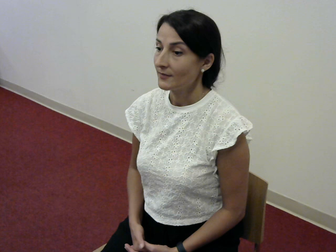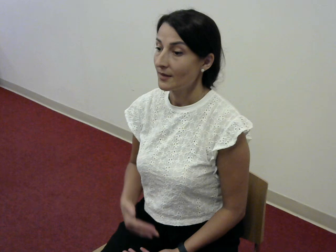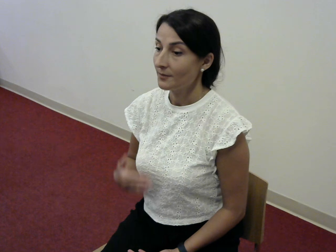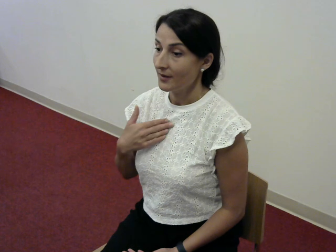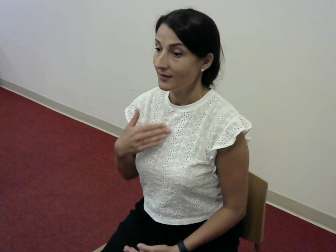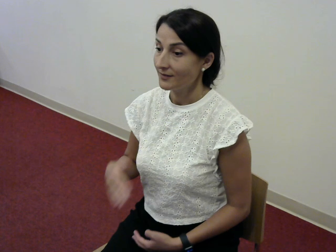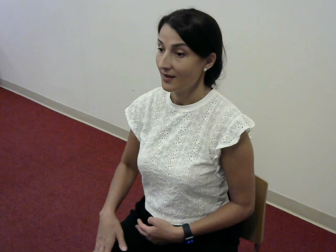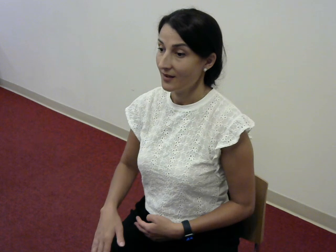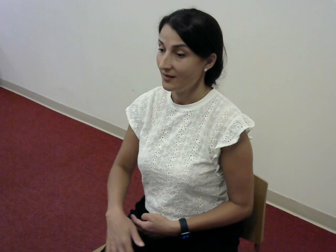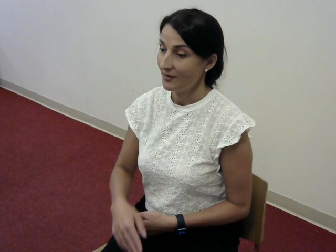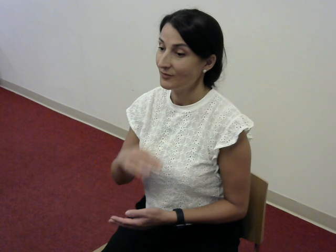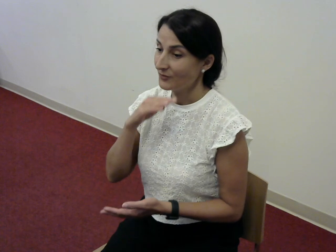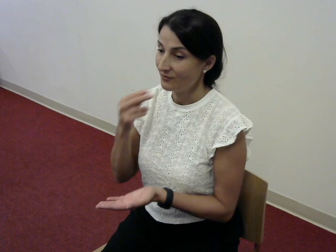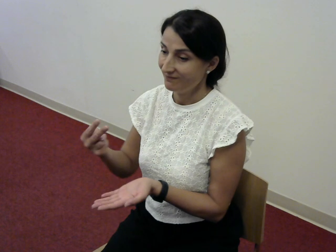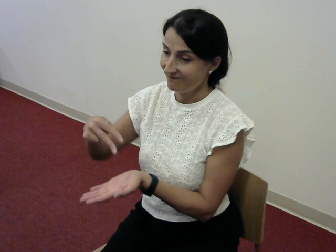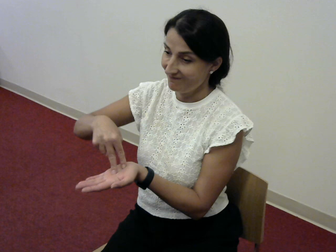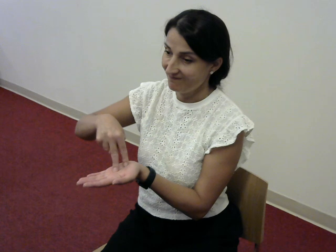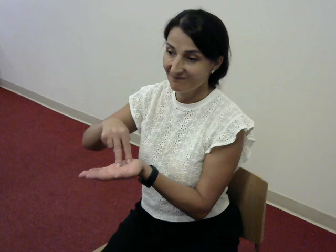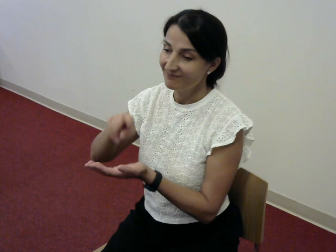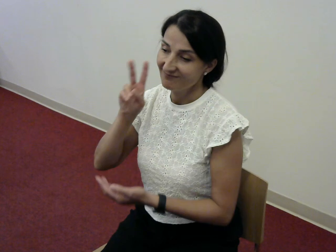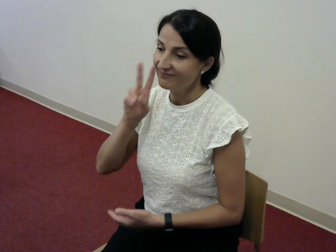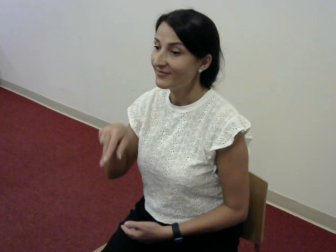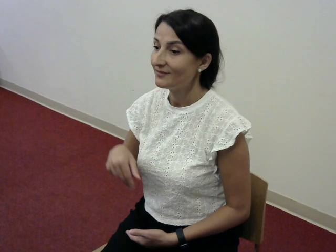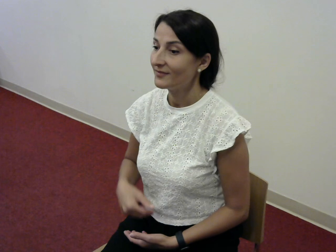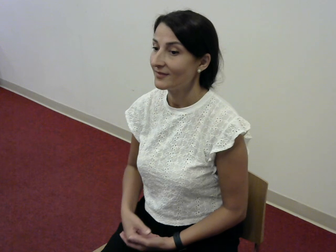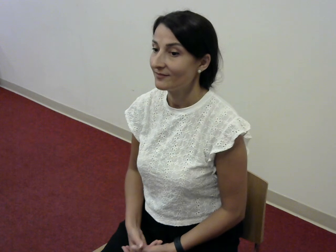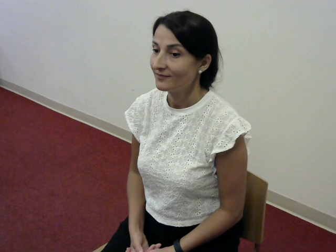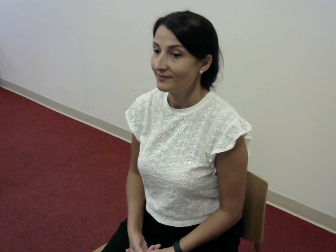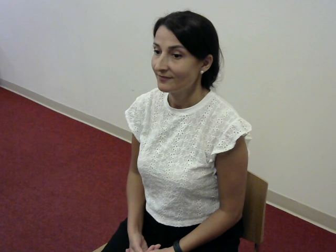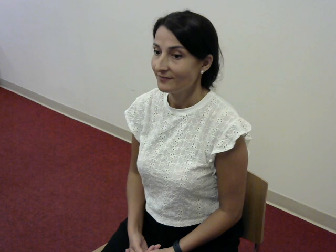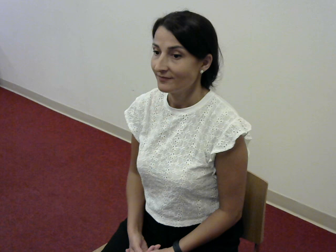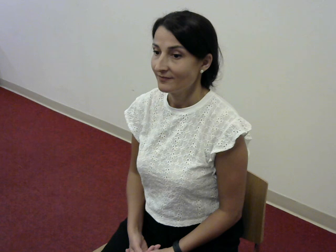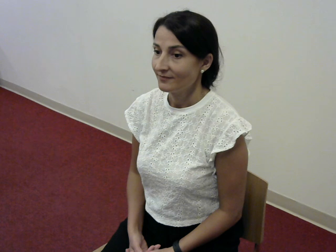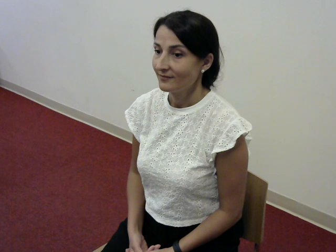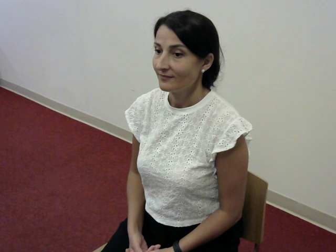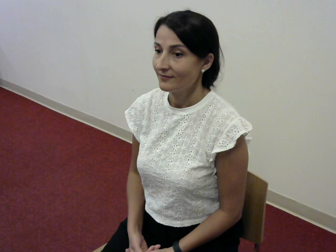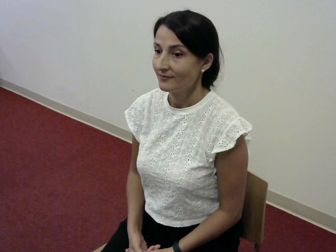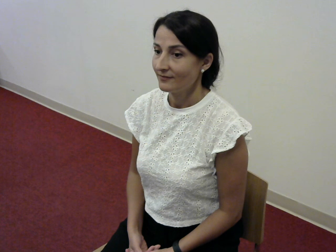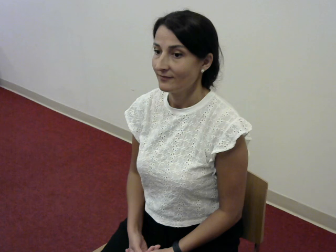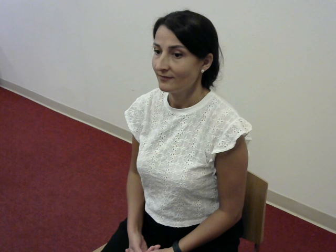Mən ayaq üstə çox dura bilmirəm